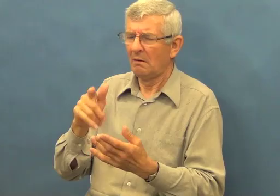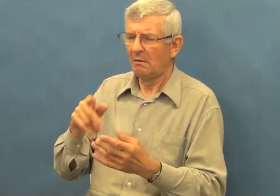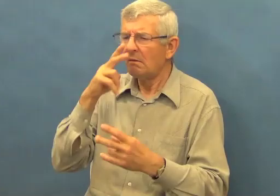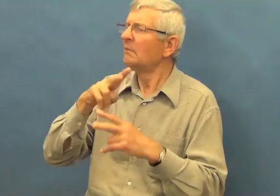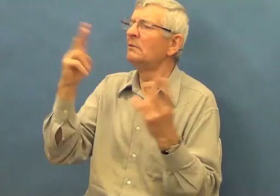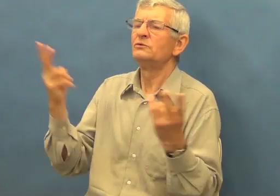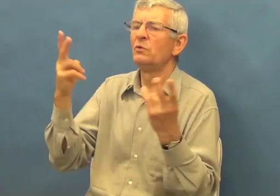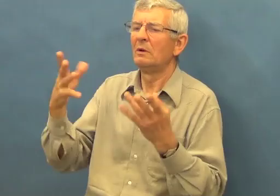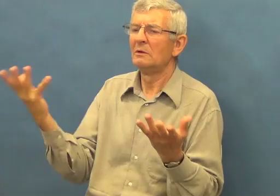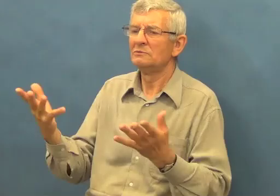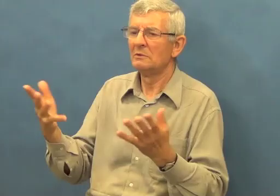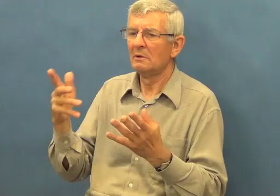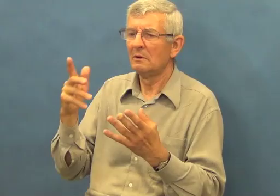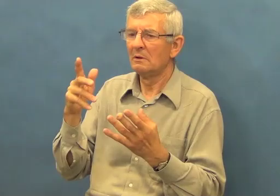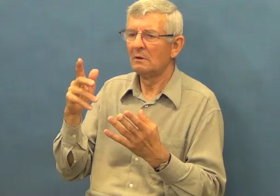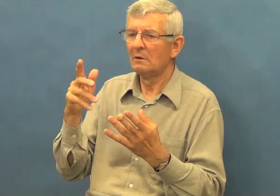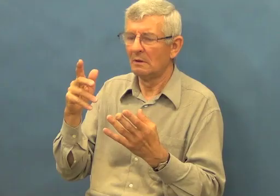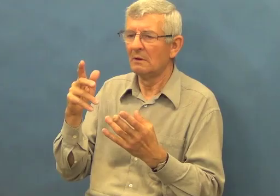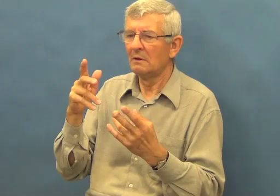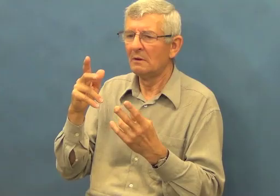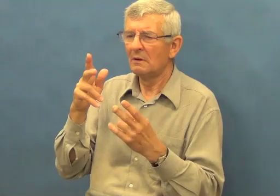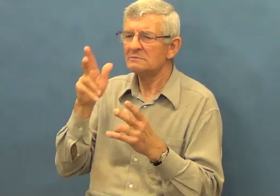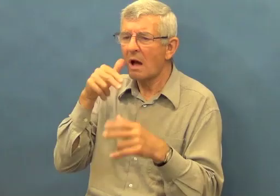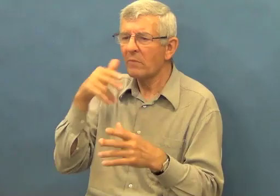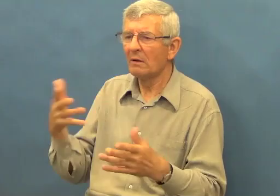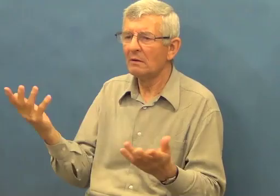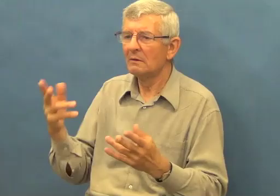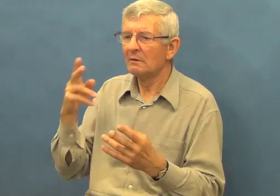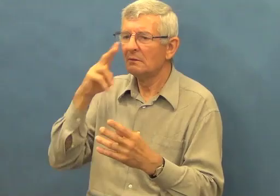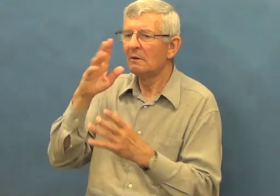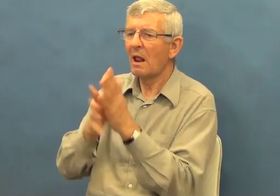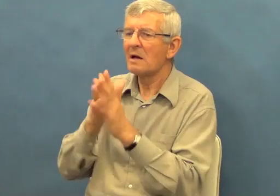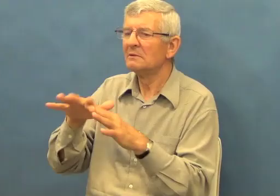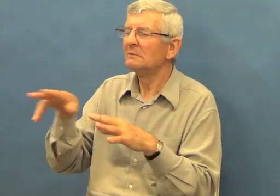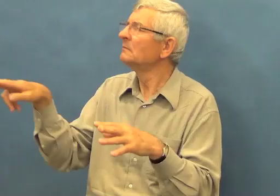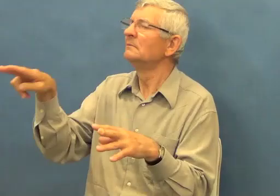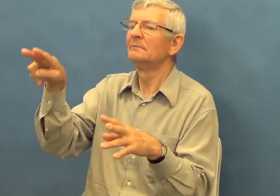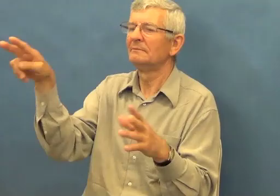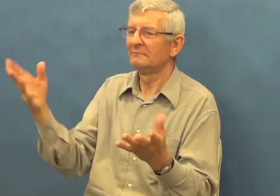Pies szuka żaby, spoglądając w kierunku lasu.